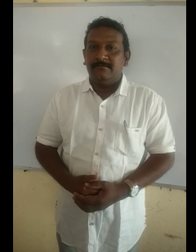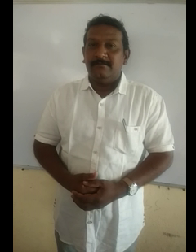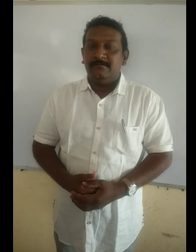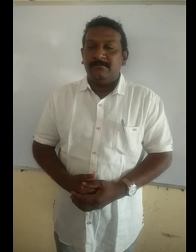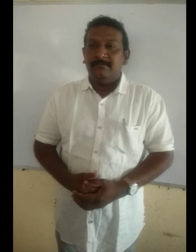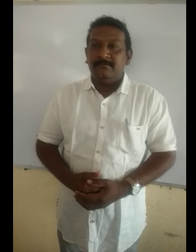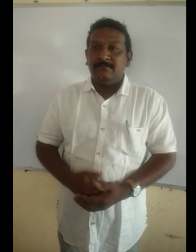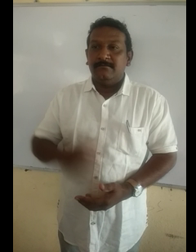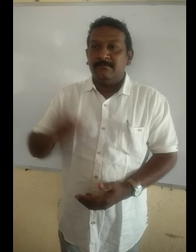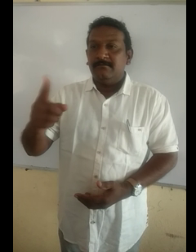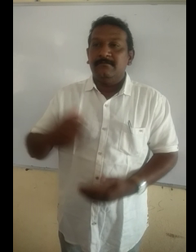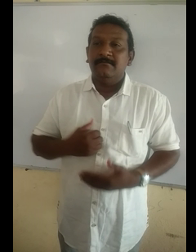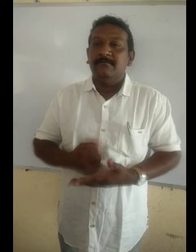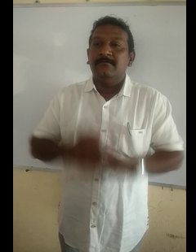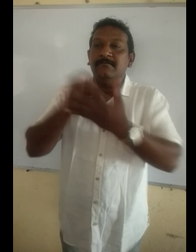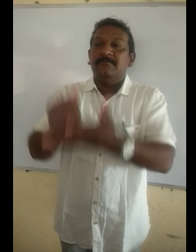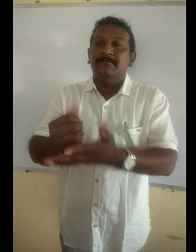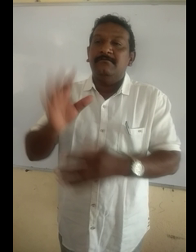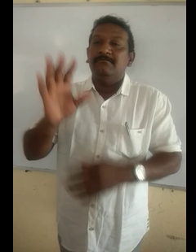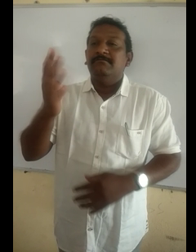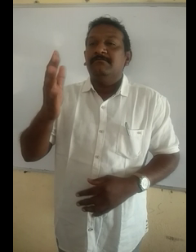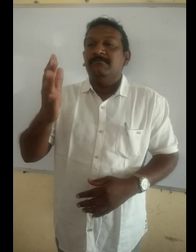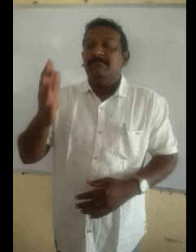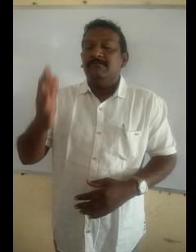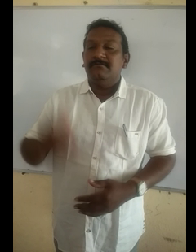i can not help you there